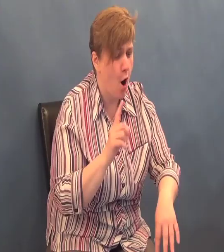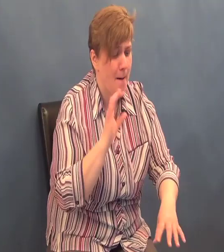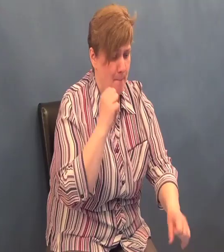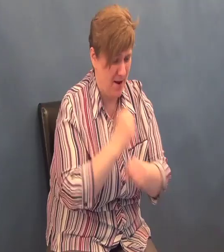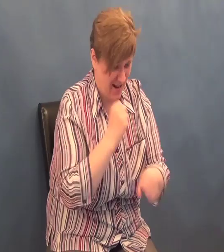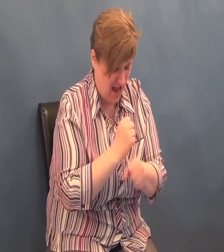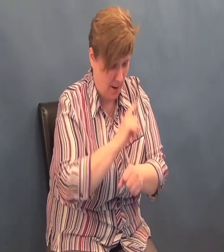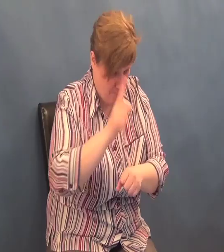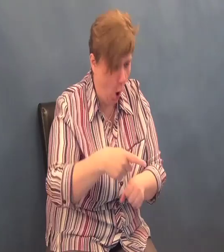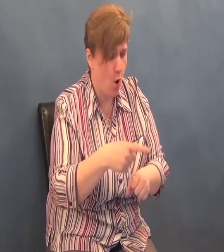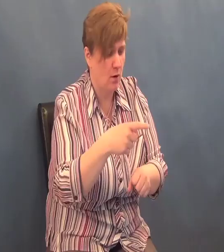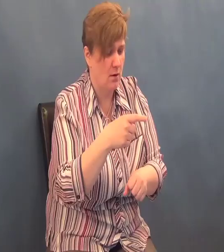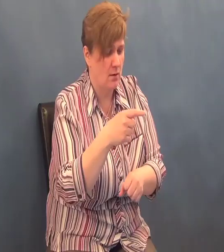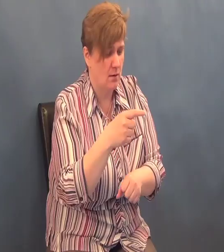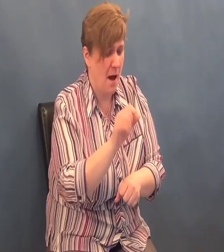Po pracy.